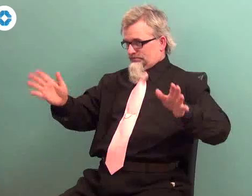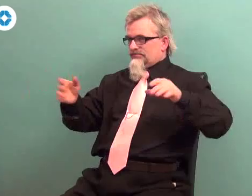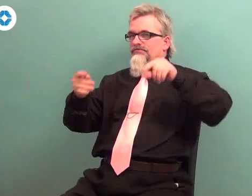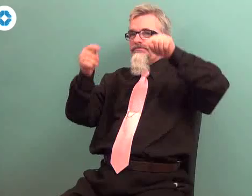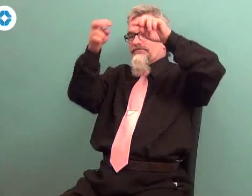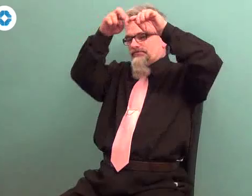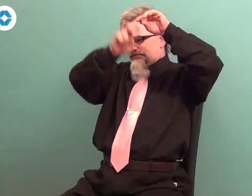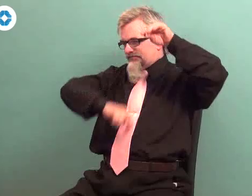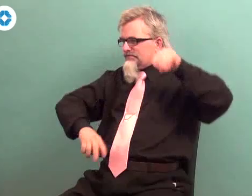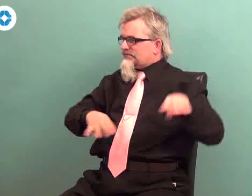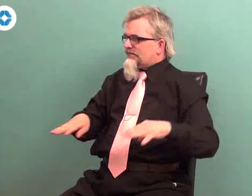Zszedł na dół do wszystkich pozostałych.